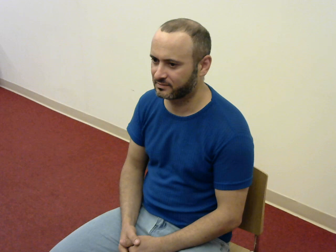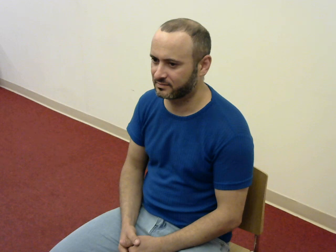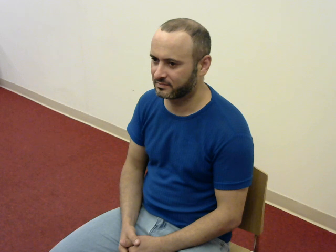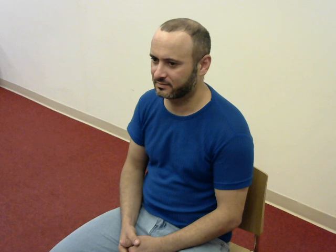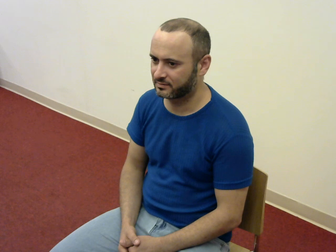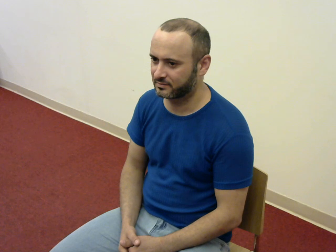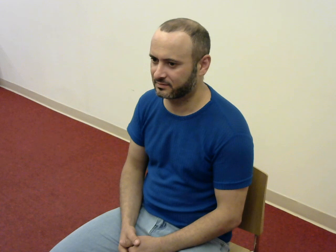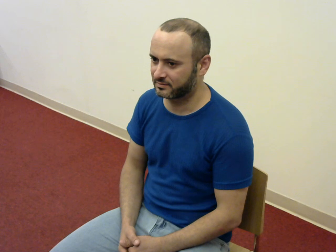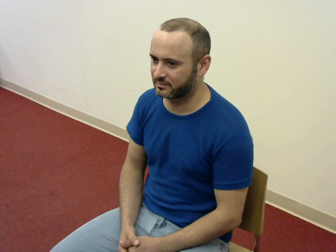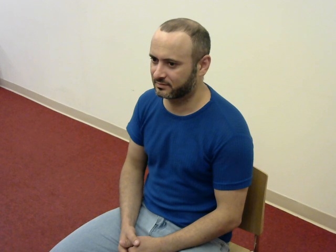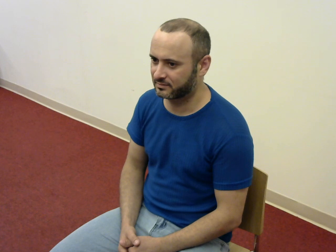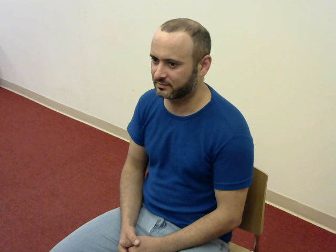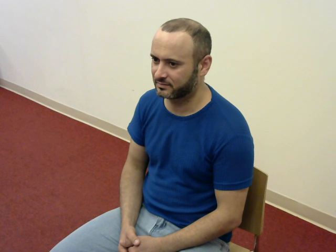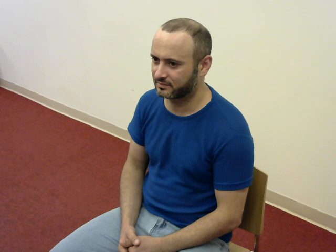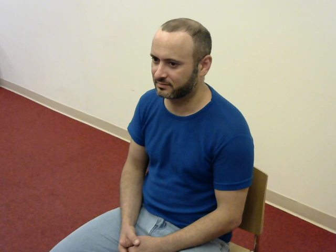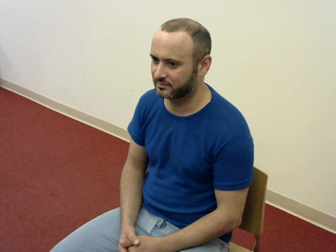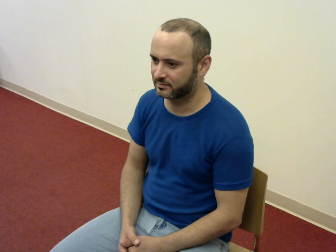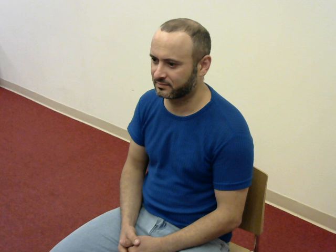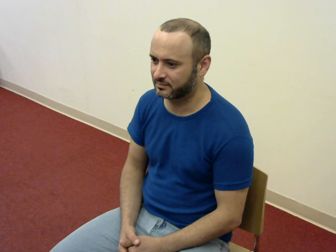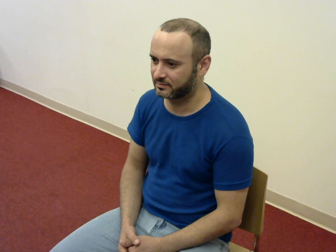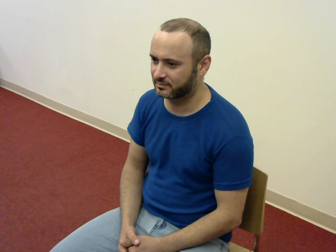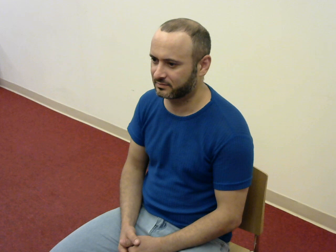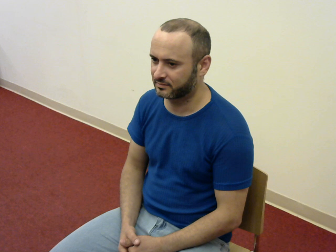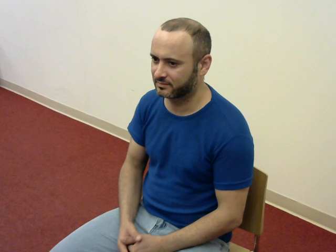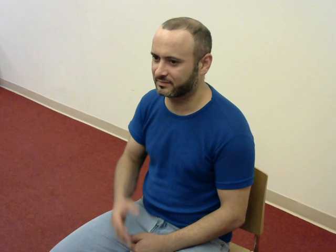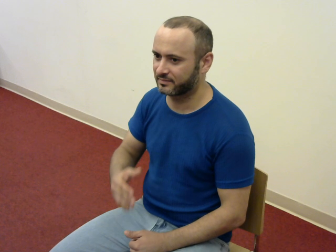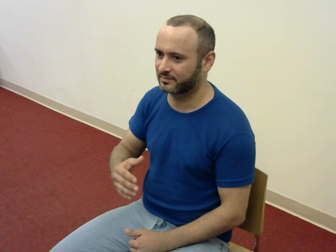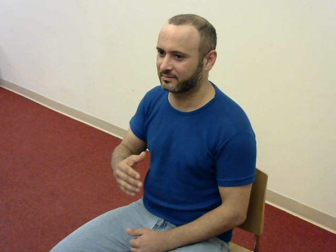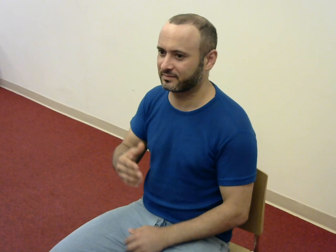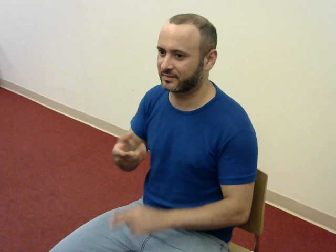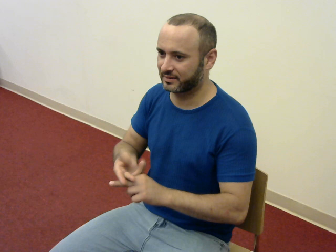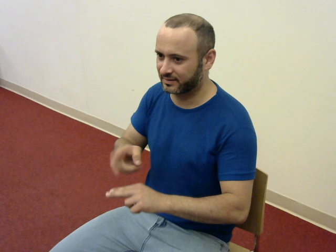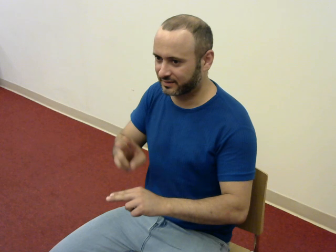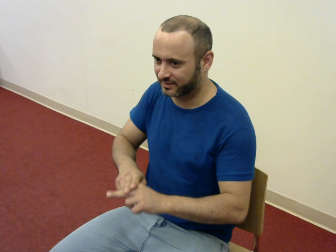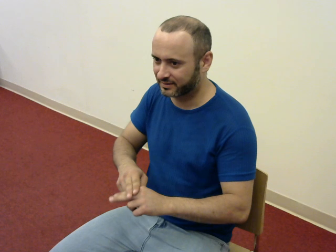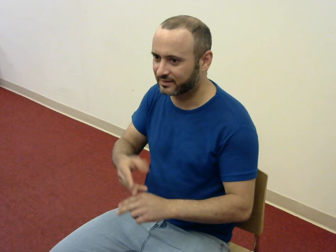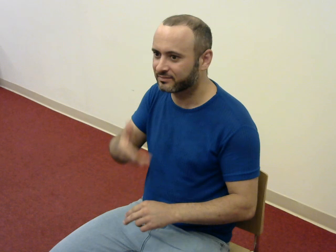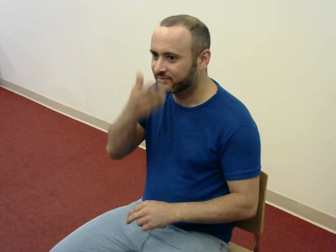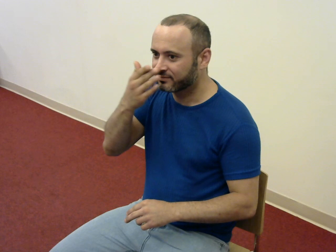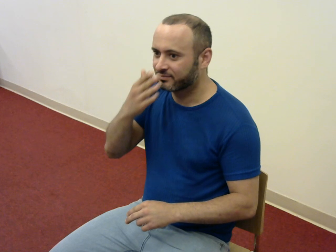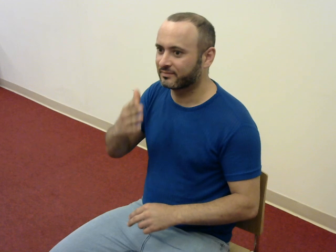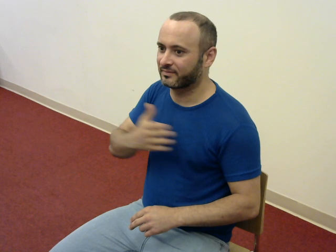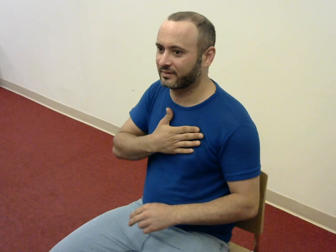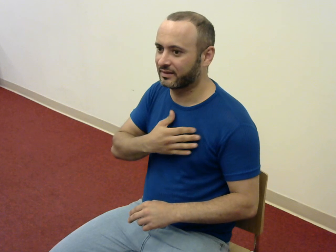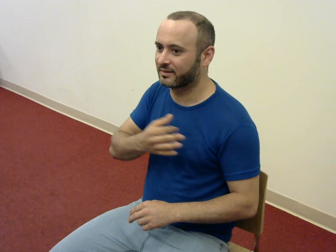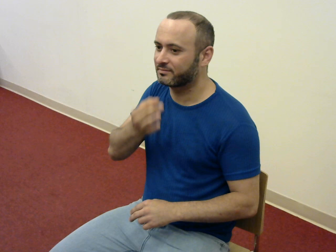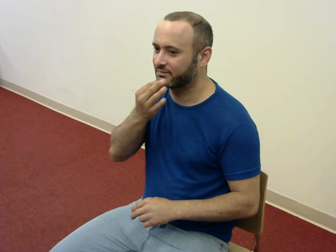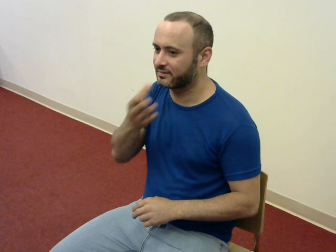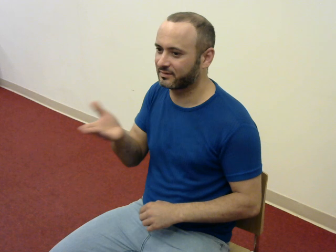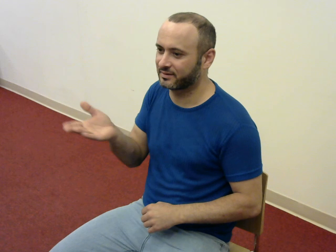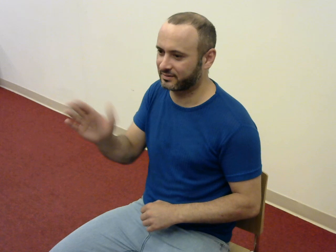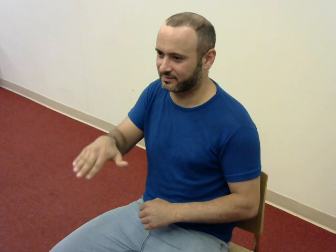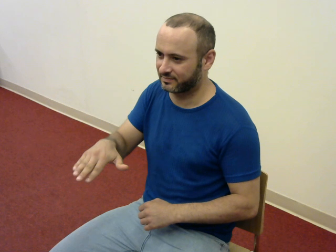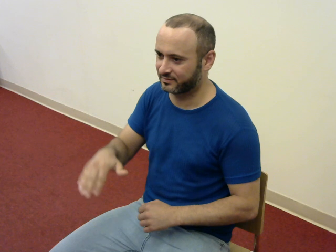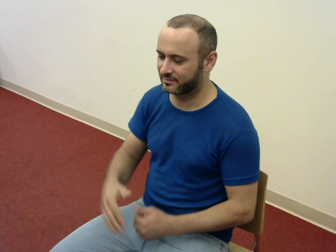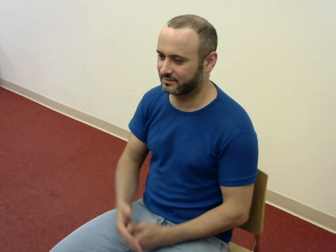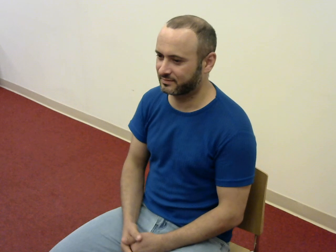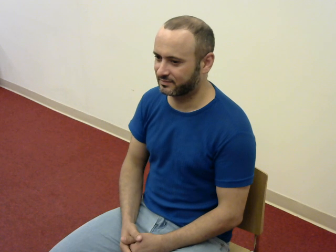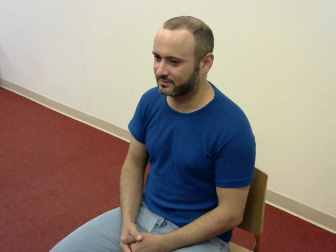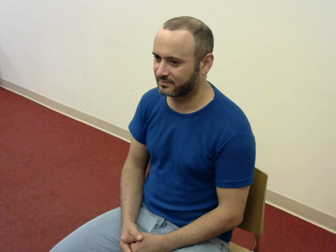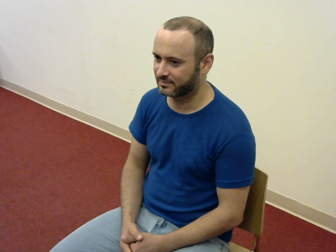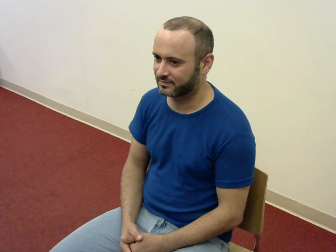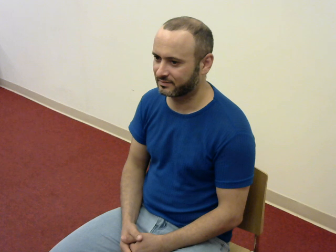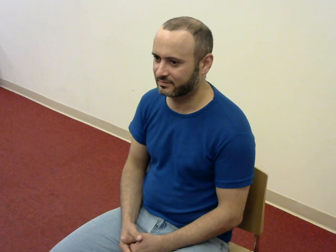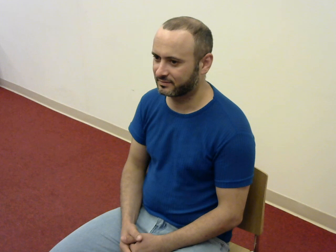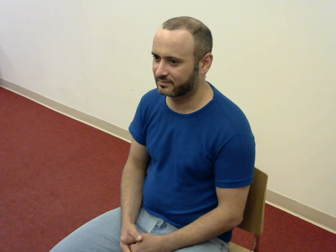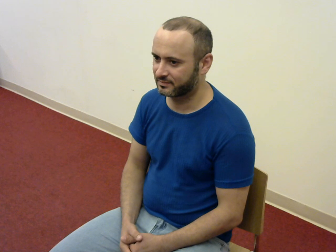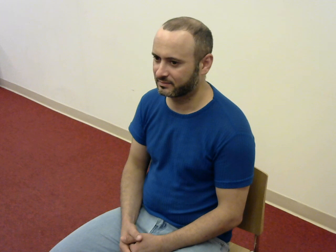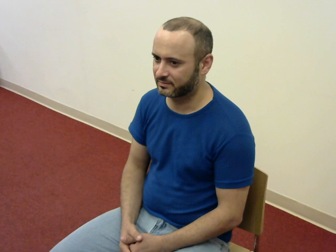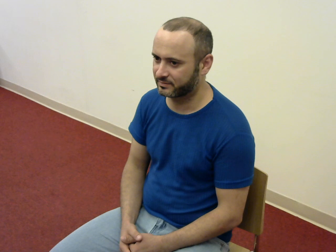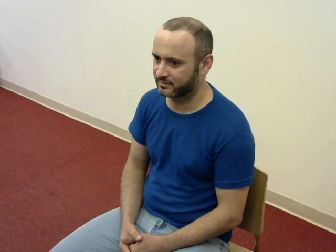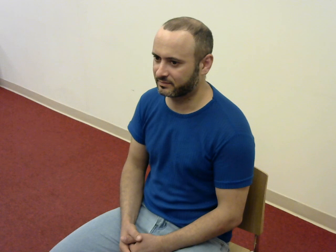Bu ətir mənim xoşuma gəlir